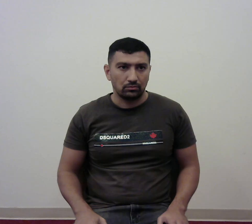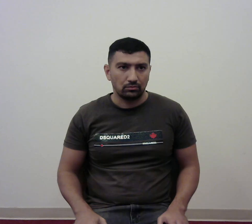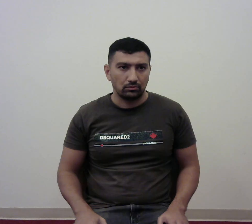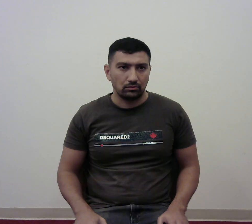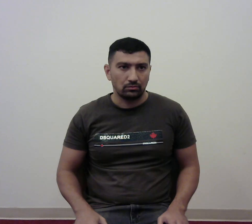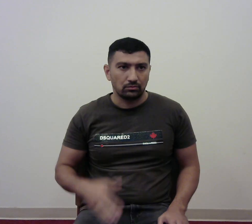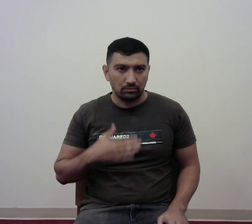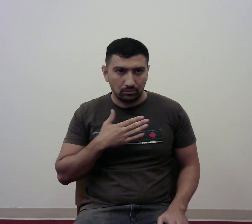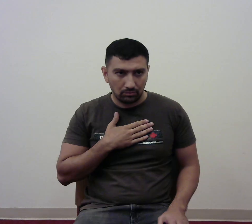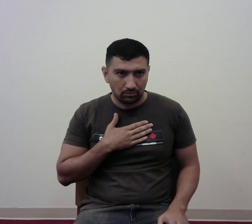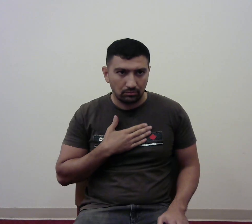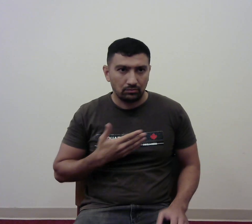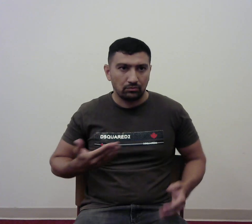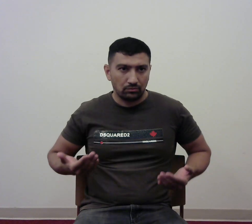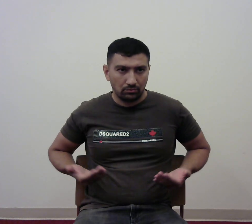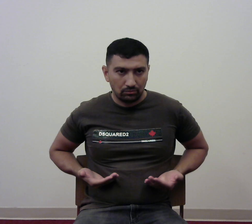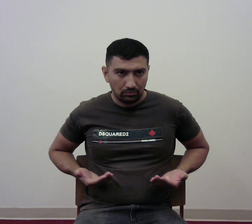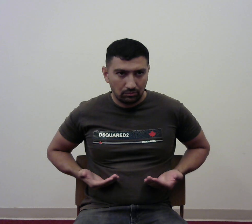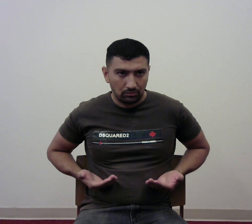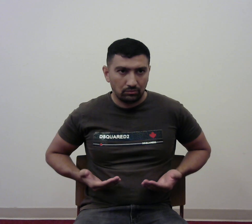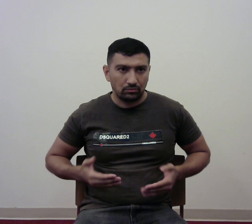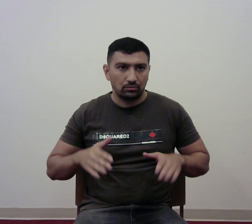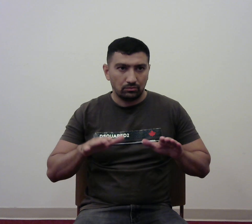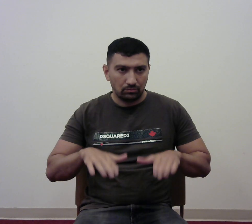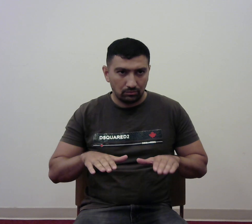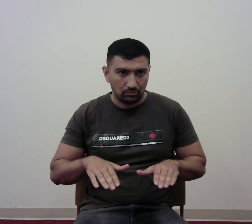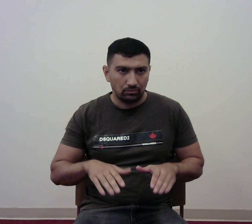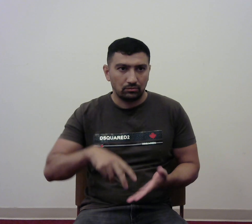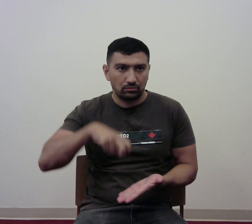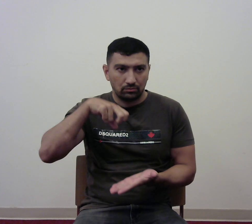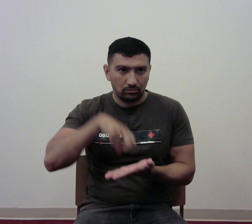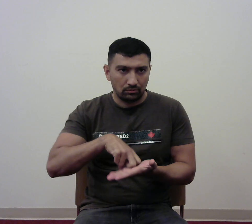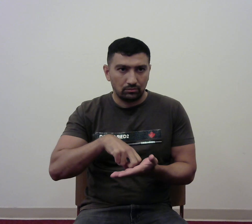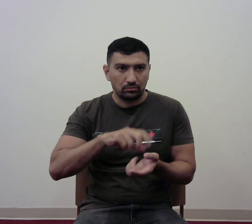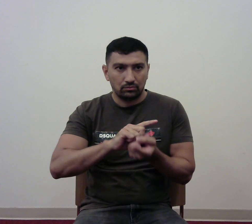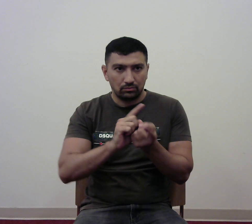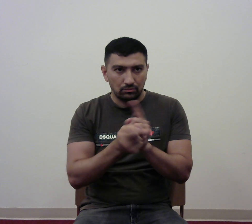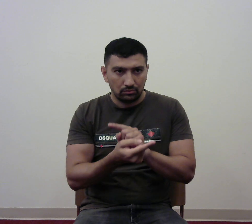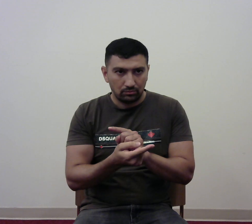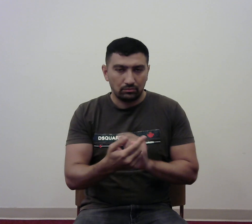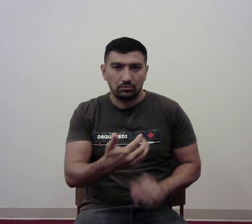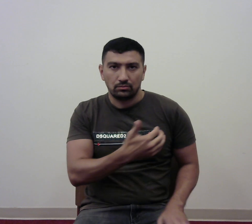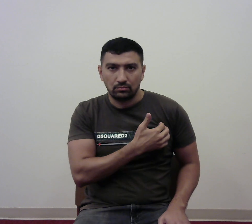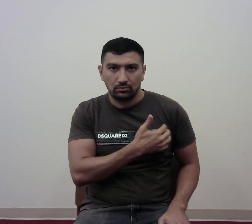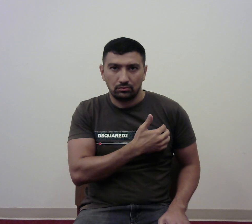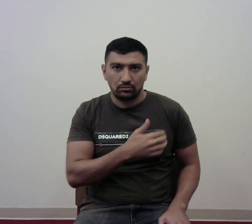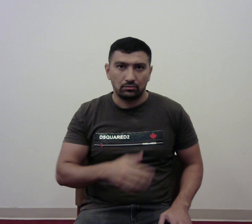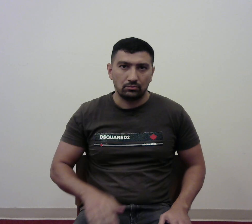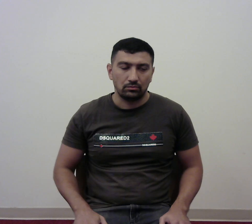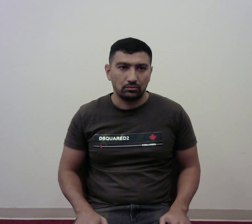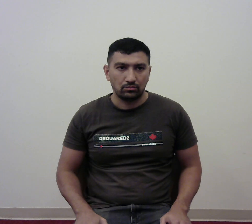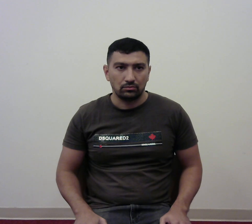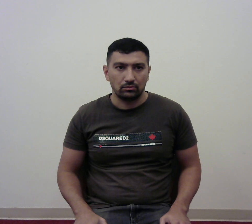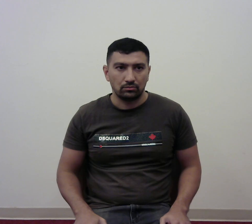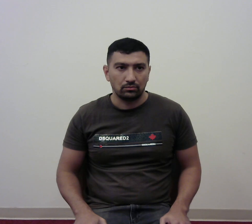Mən yaşayış yeri qeydiyyatımı dəyişmək istəyirəm